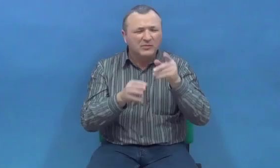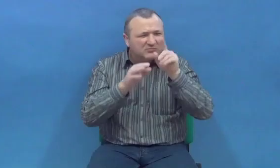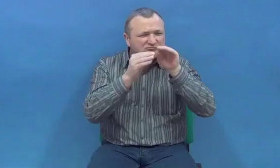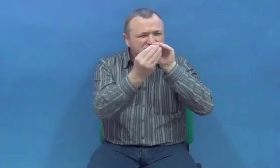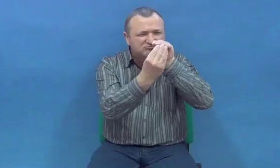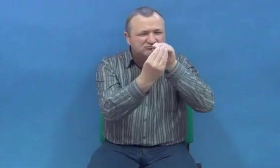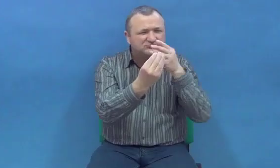Stykają się pyszczkami.